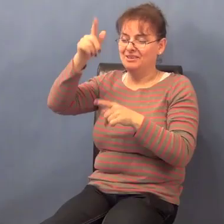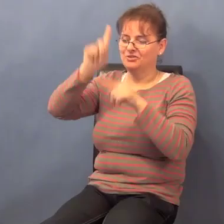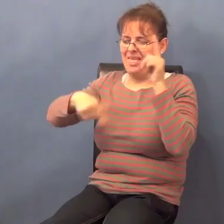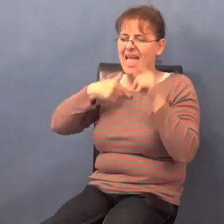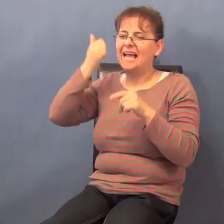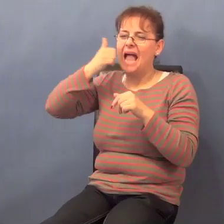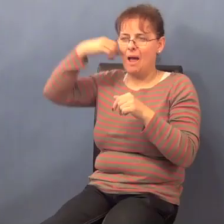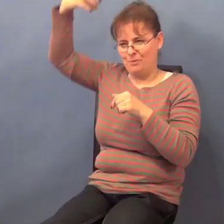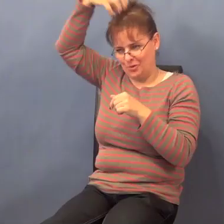źle powiedziałam.